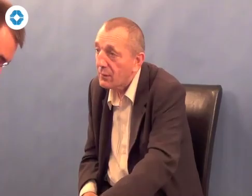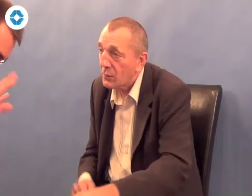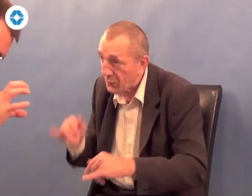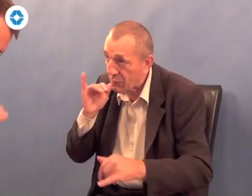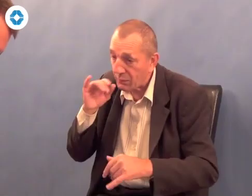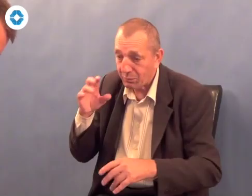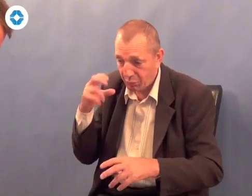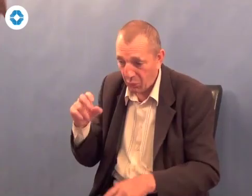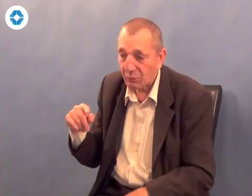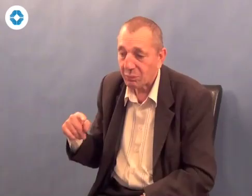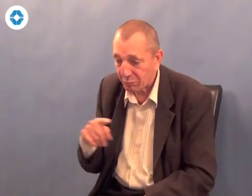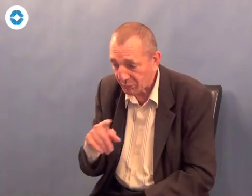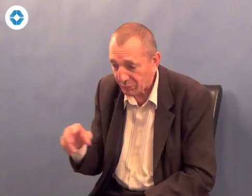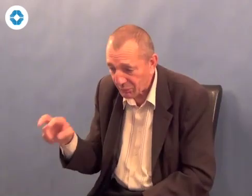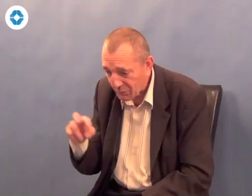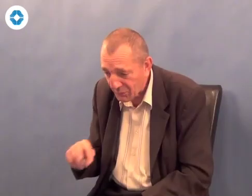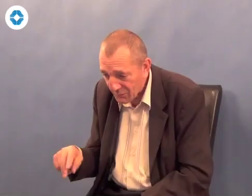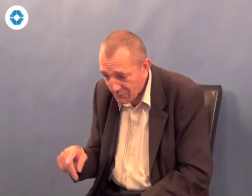Krzyczy... tam idzie.